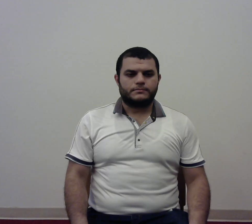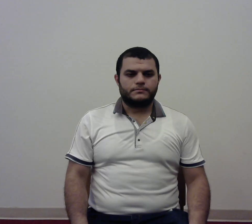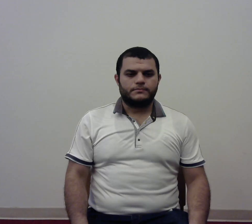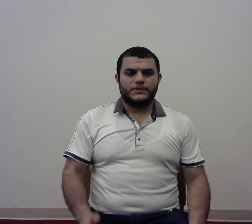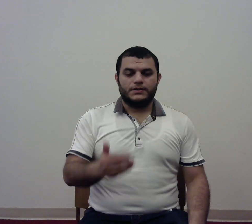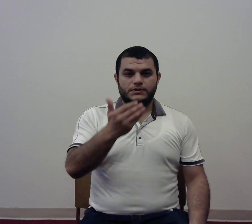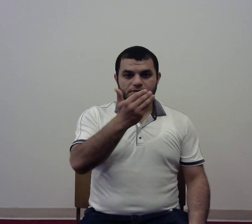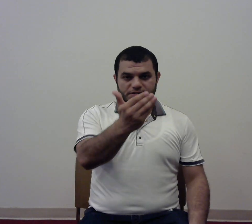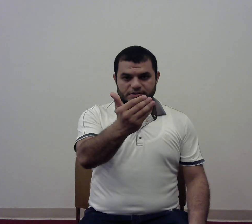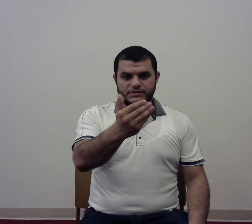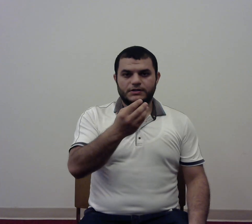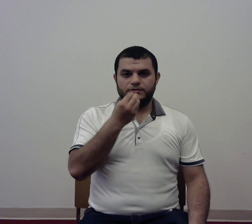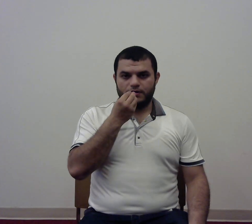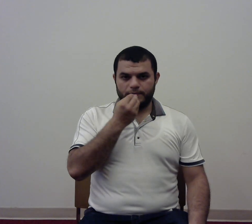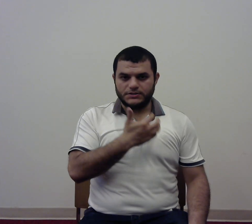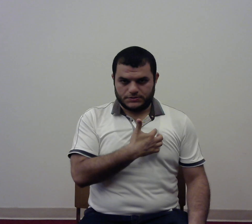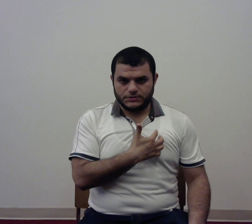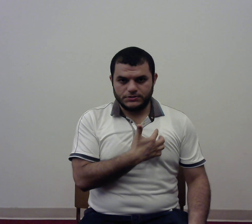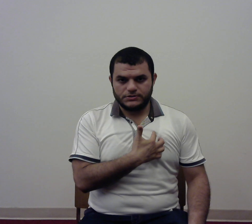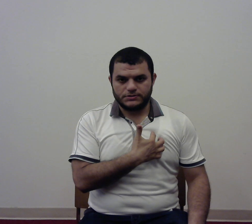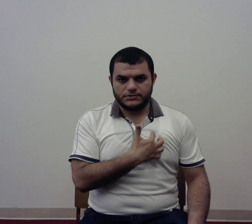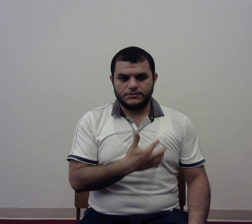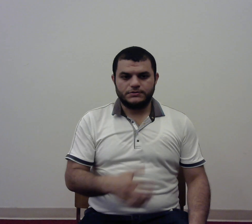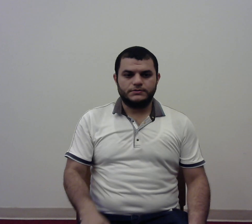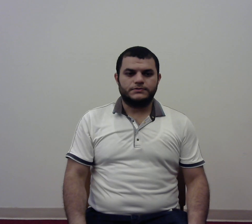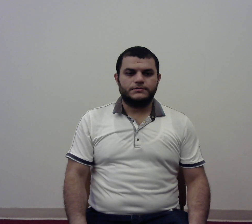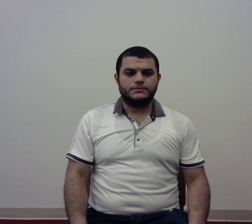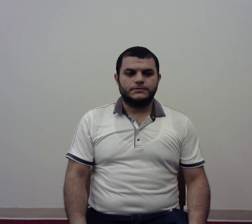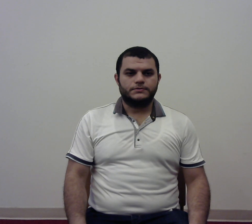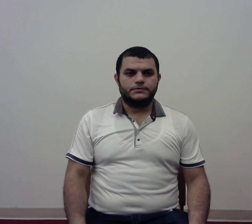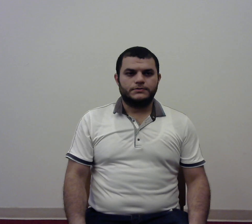Siz yemək istəyirsiniz?